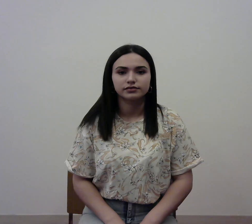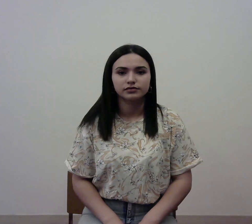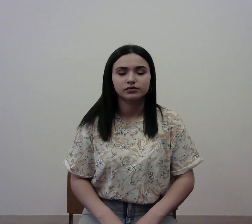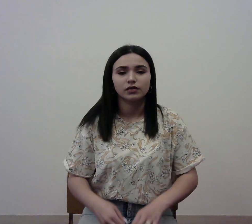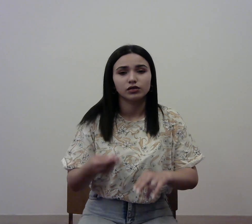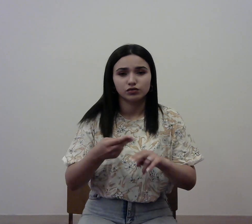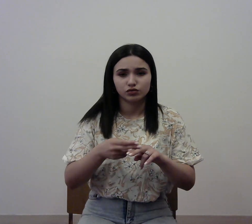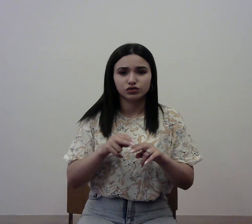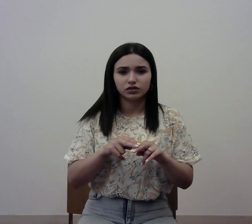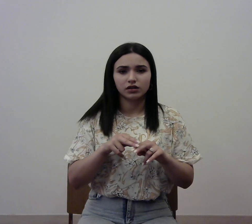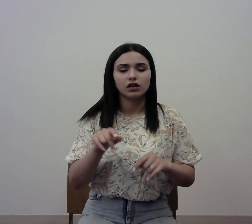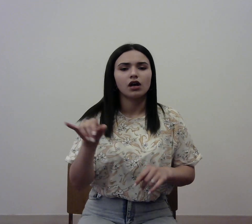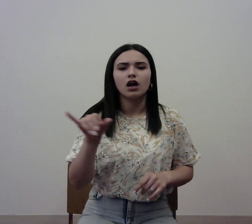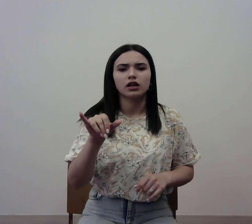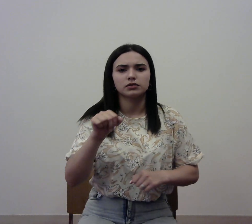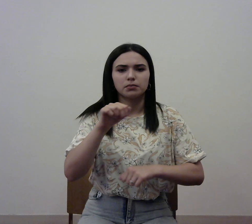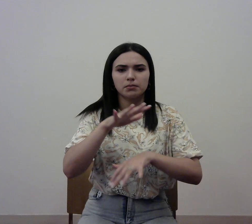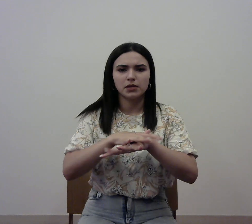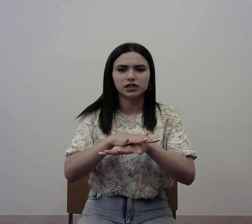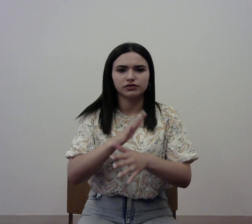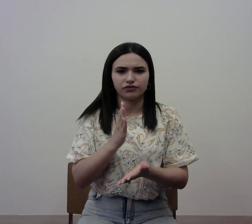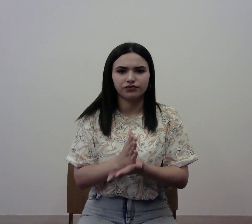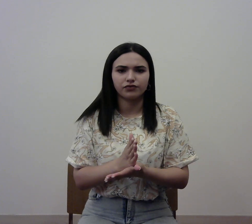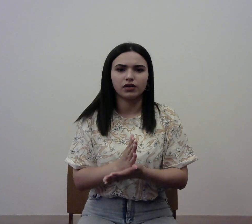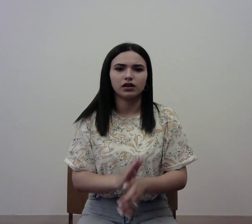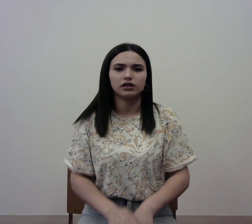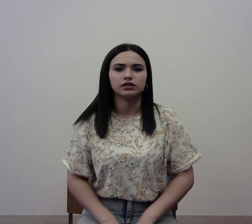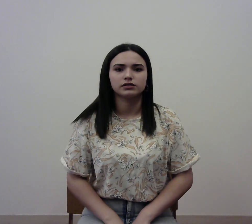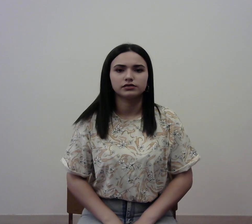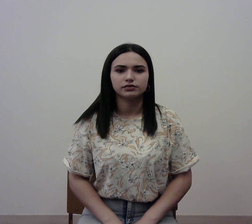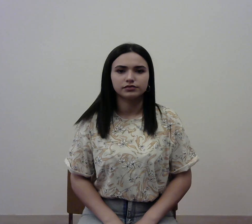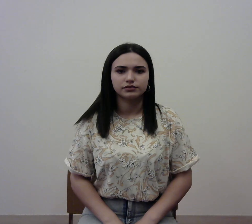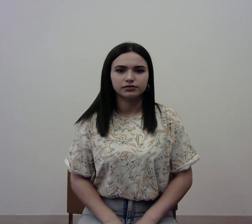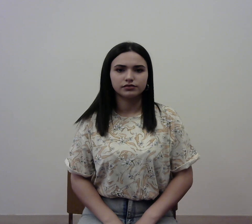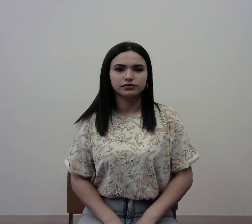Burda harda bank var?